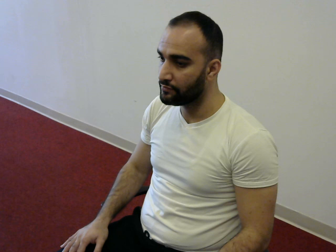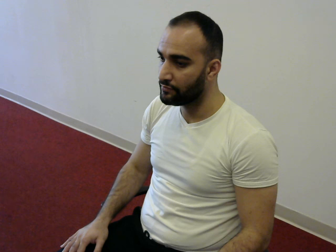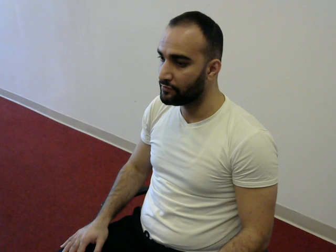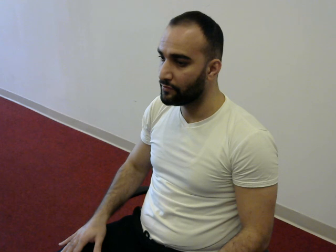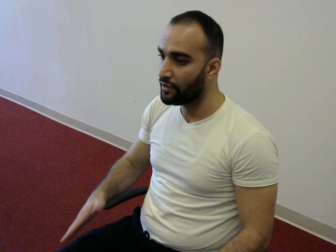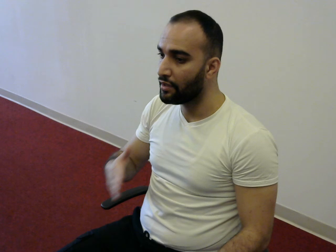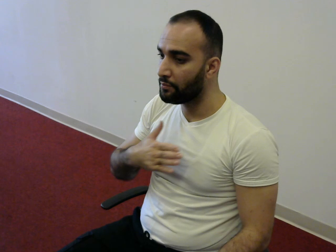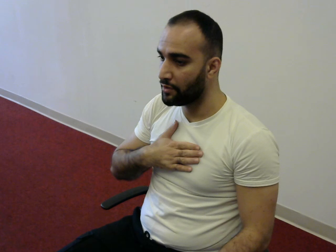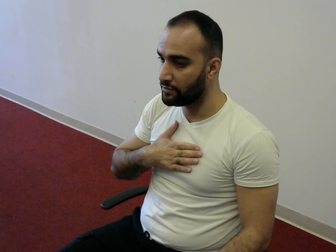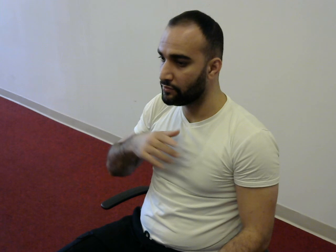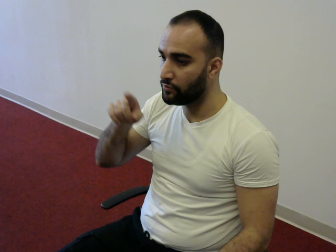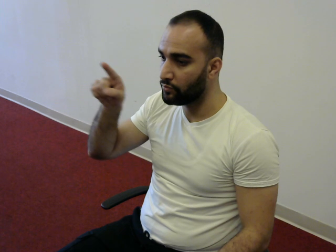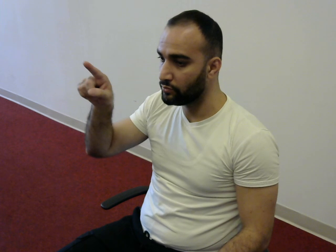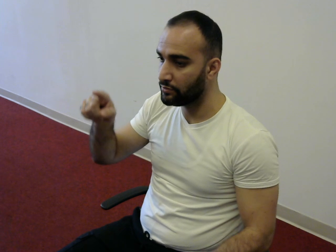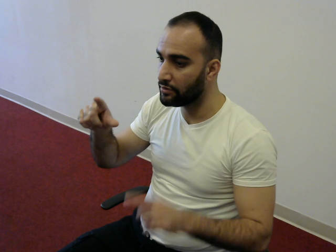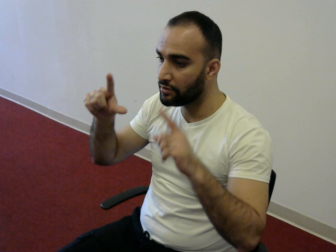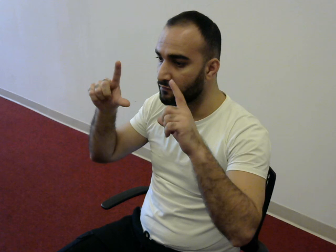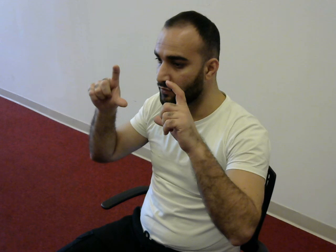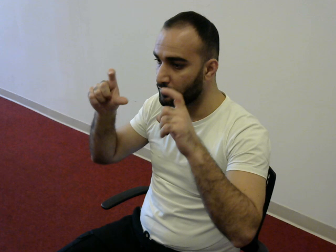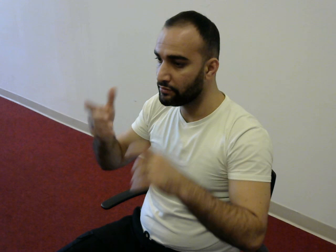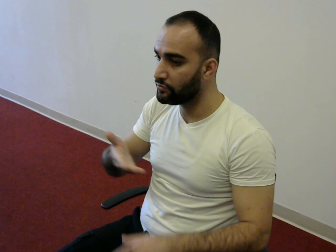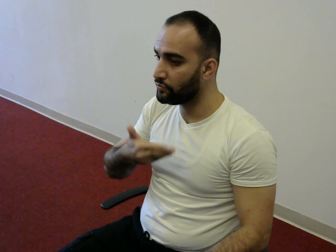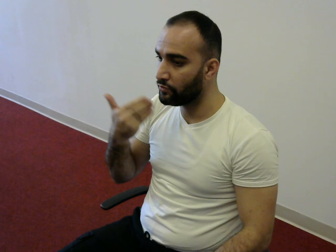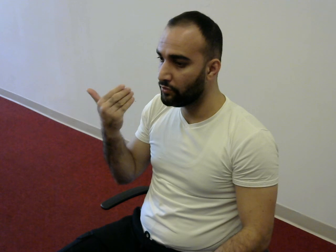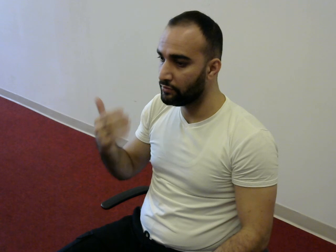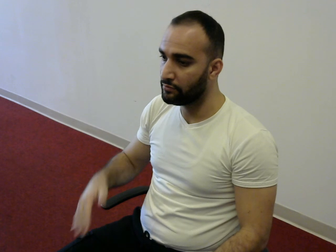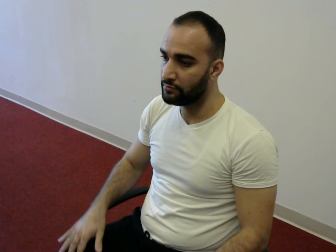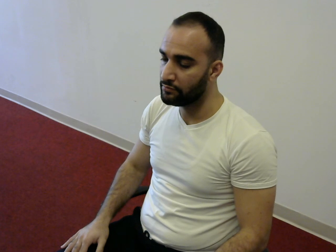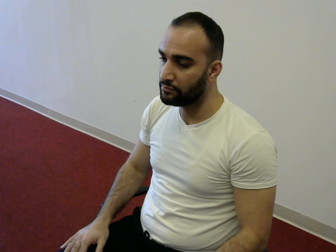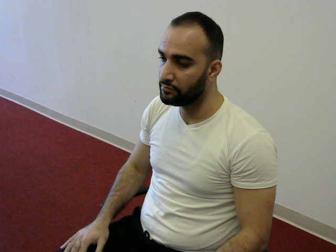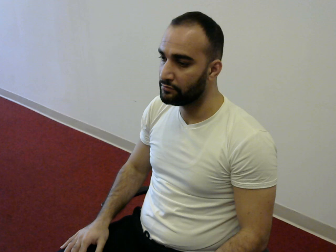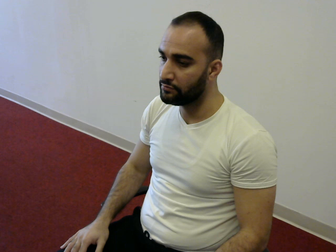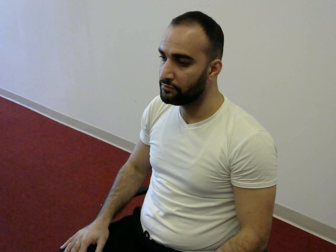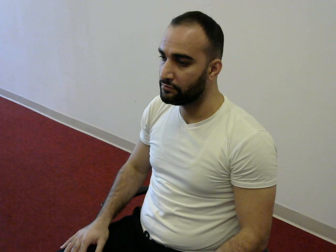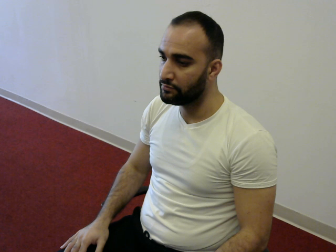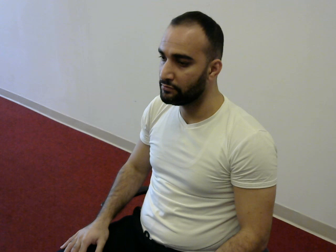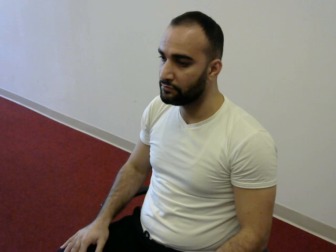Məndə onun şəkli yoxdur